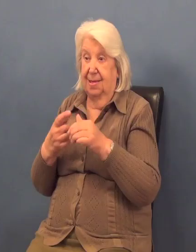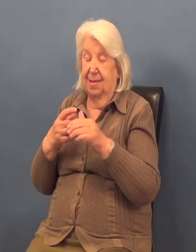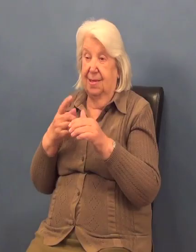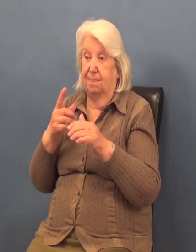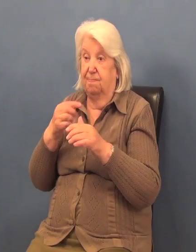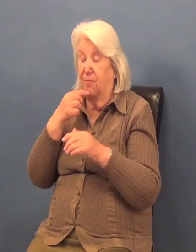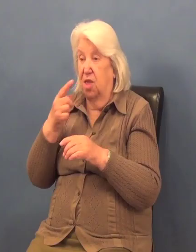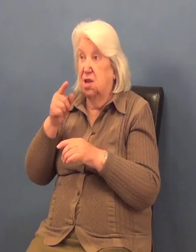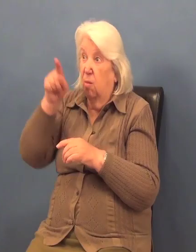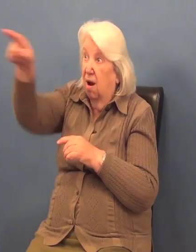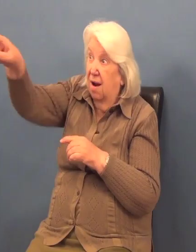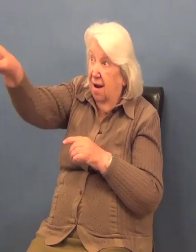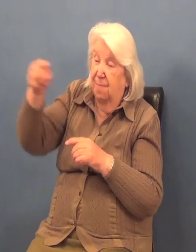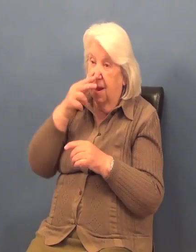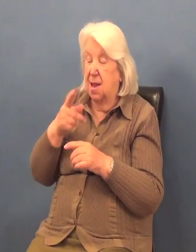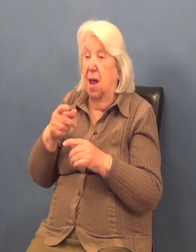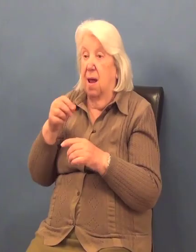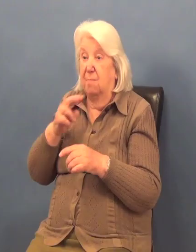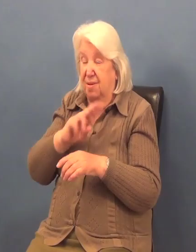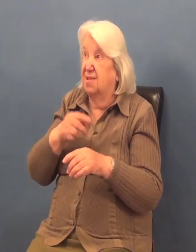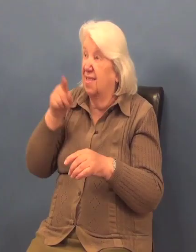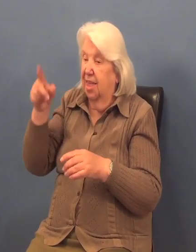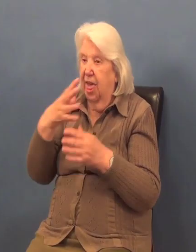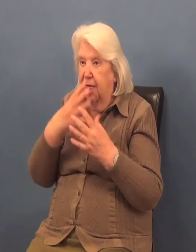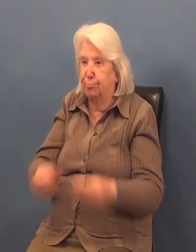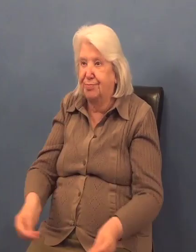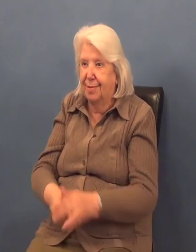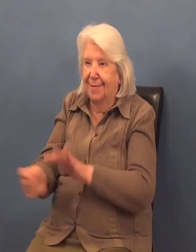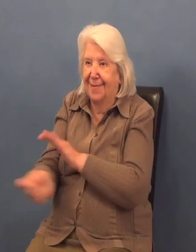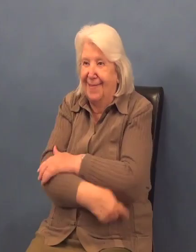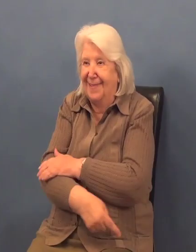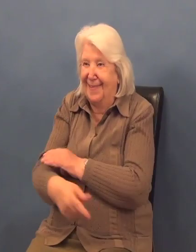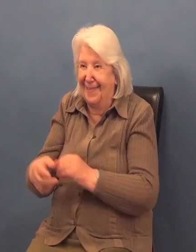Mówi: patrz tam. Policjant patrzy tam, a chłopiec znika.